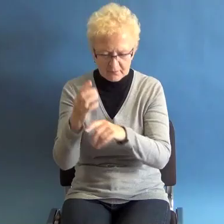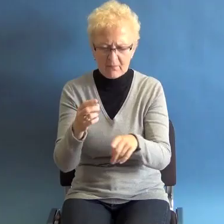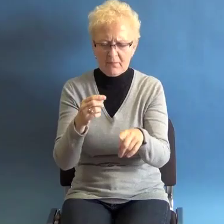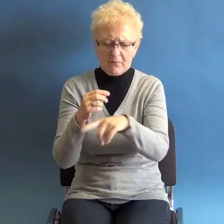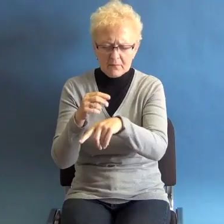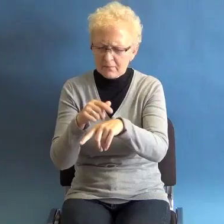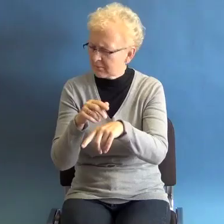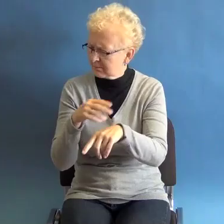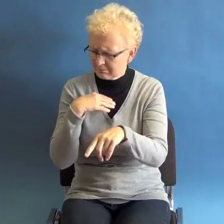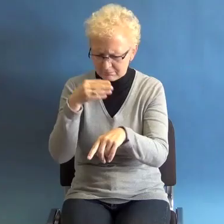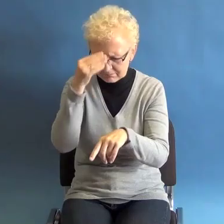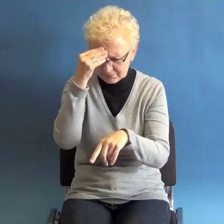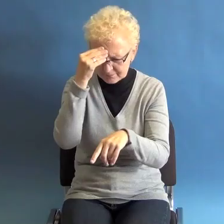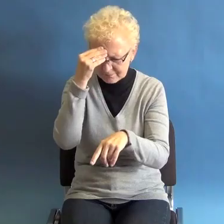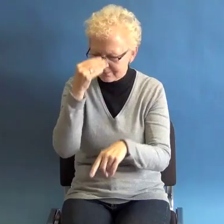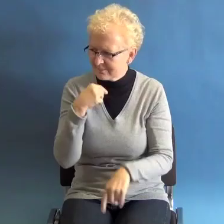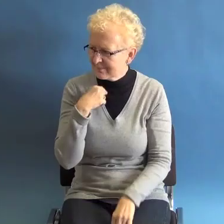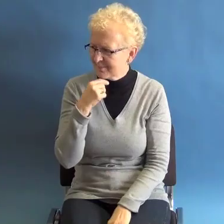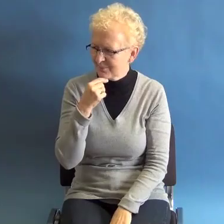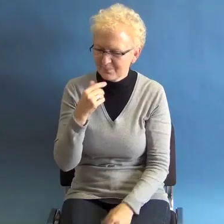A następne... zapomniałam...